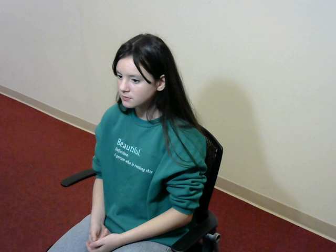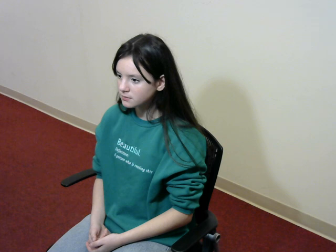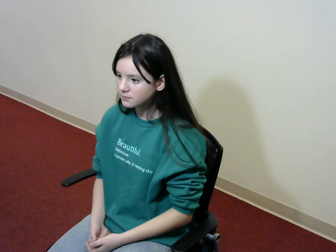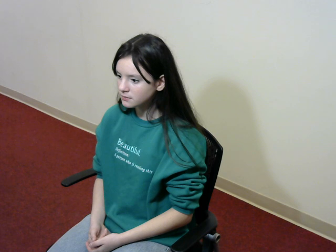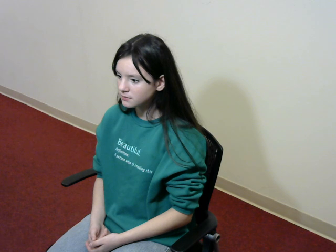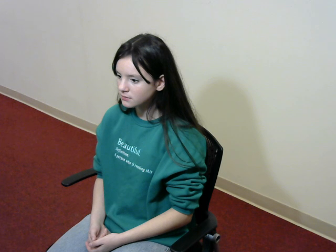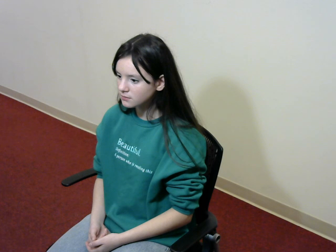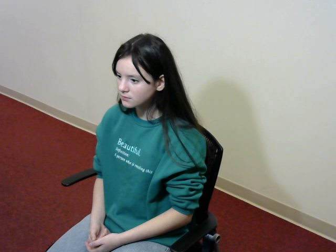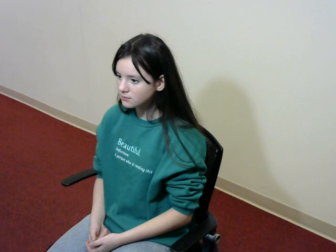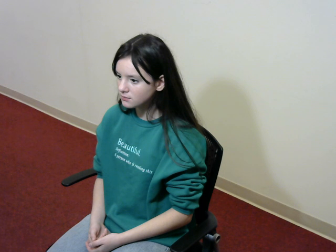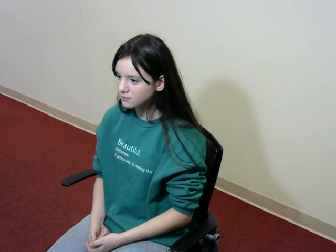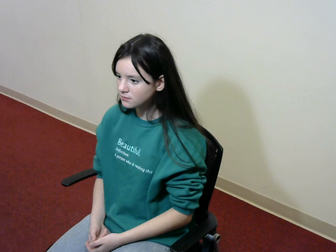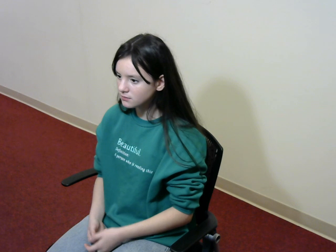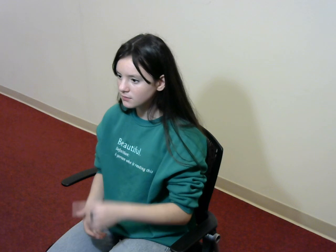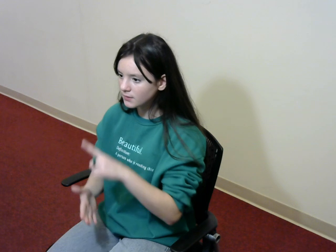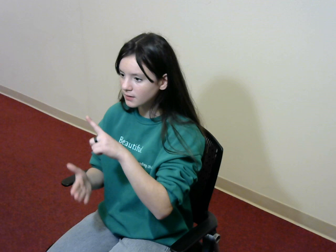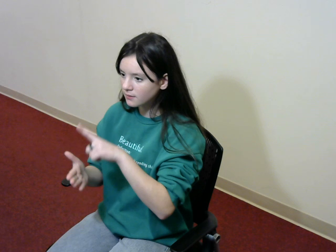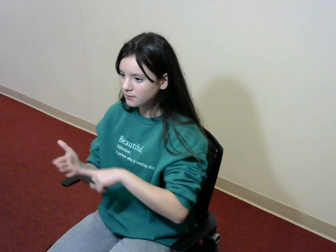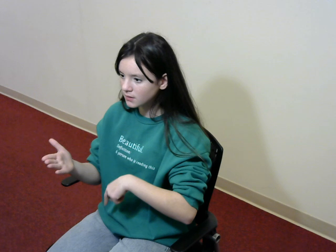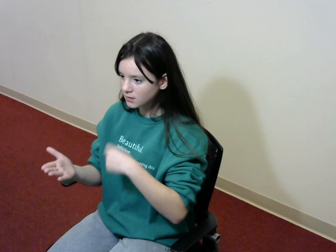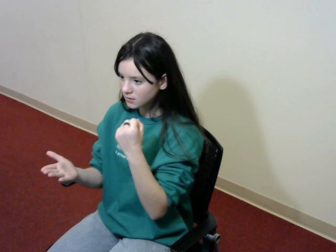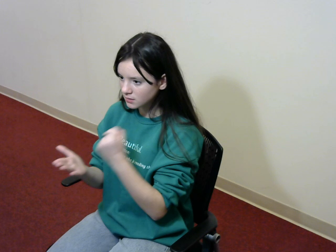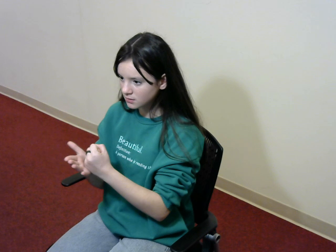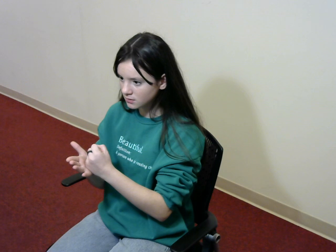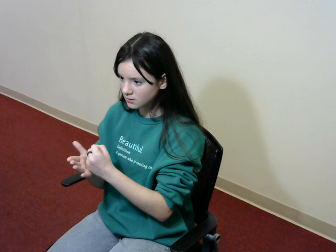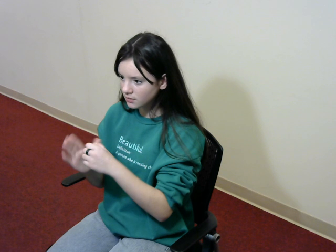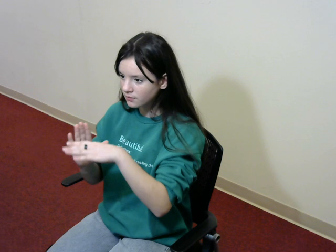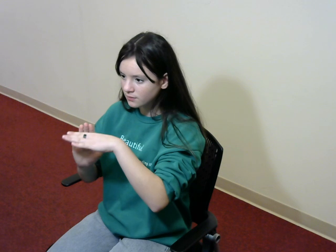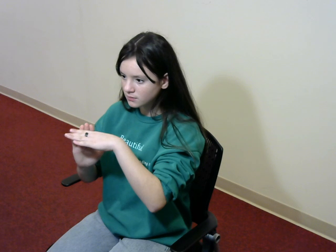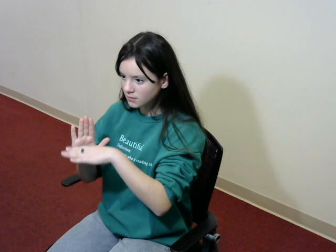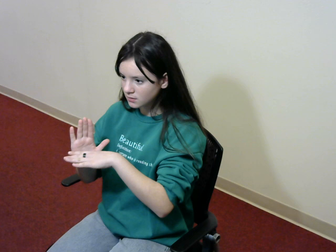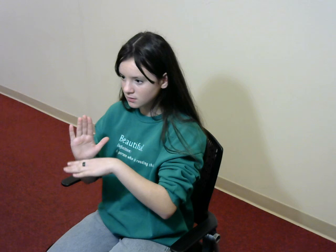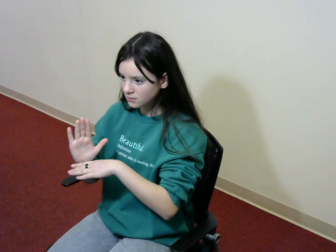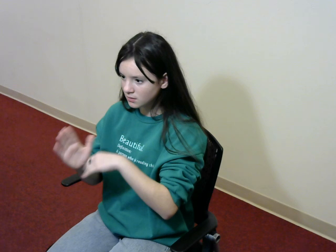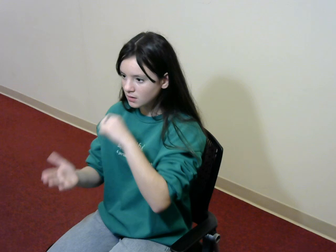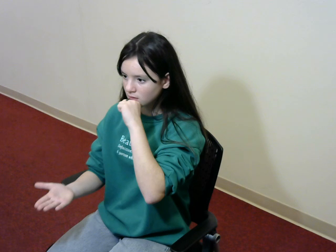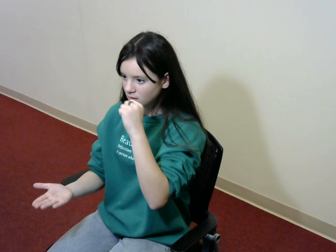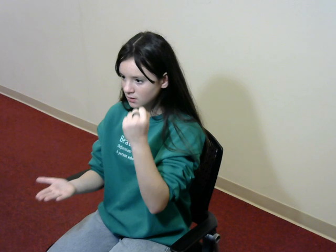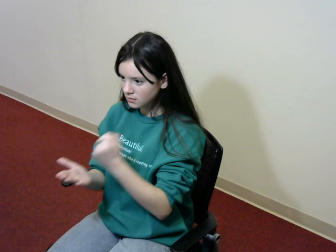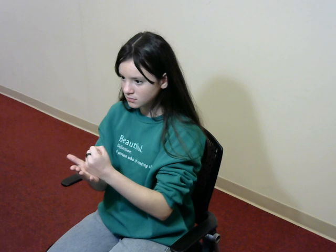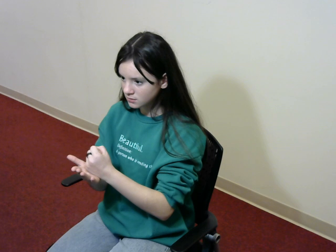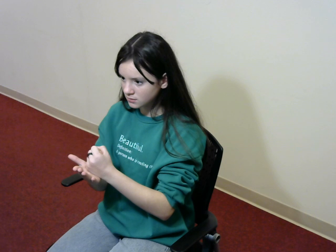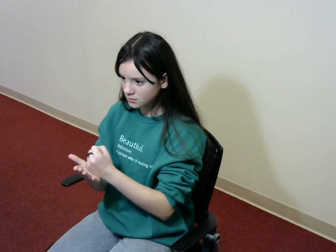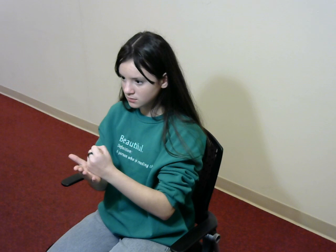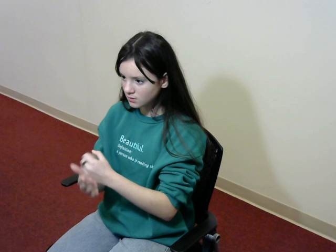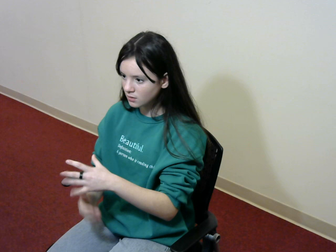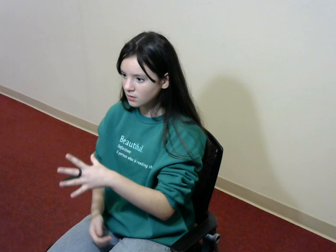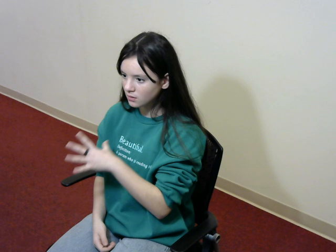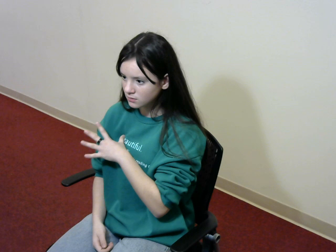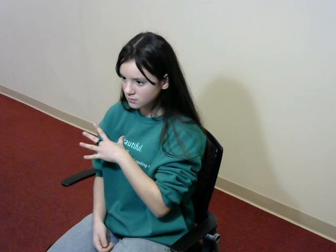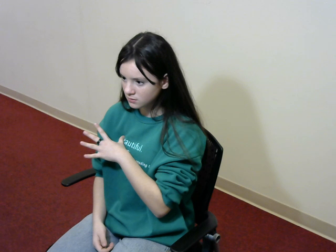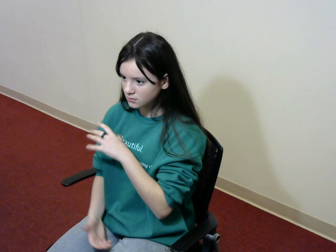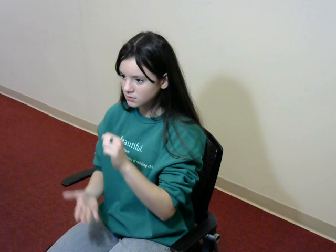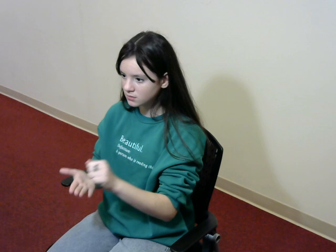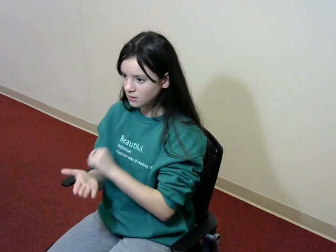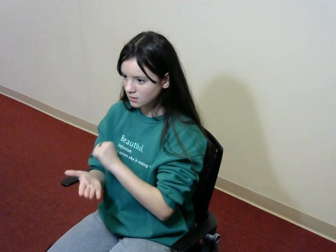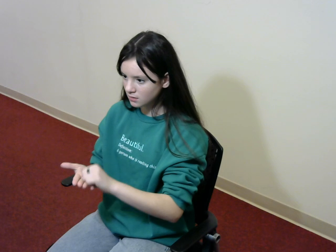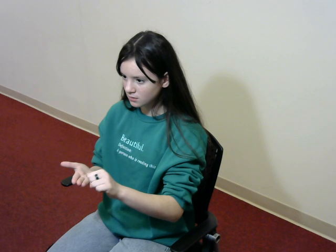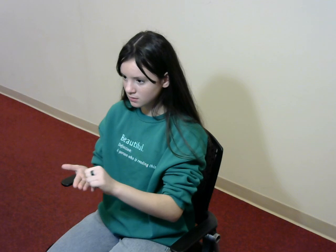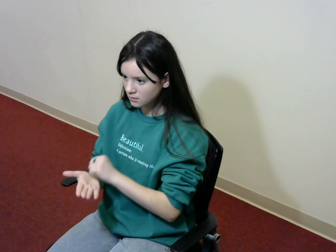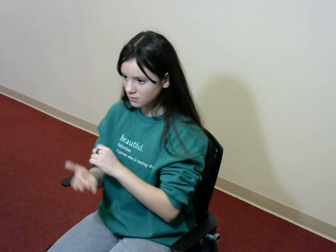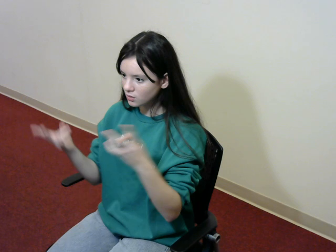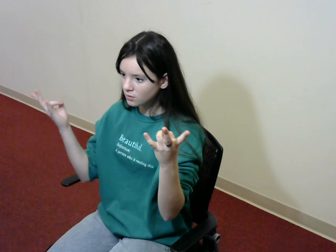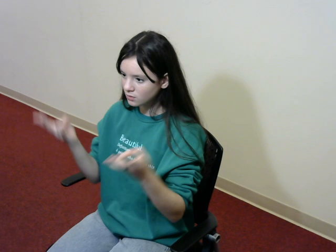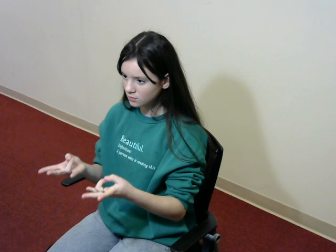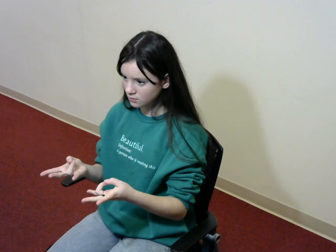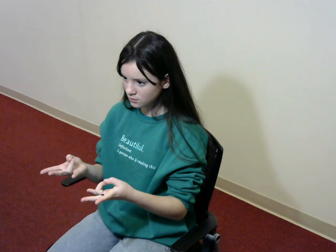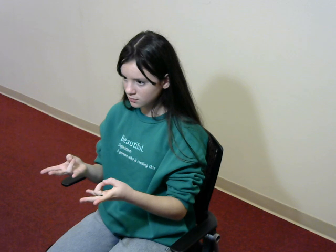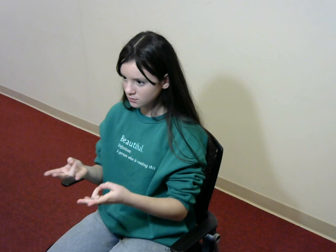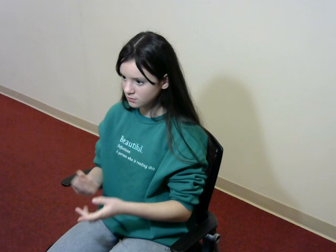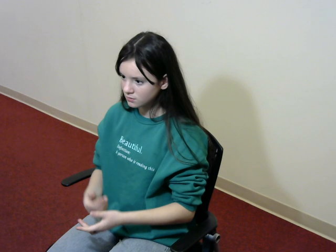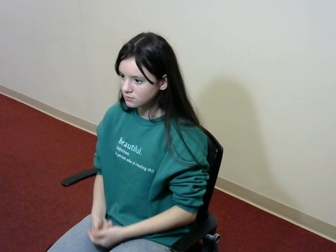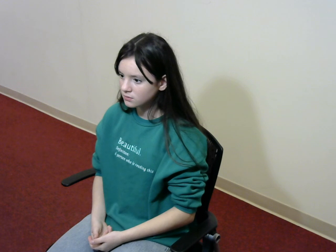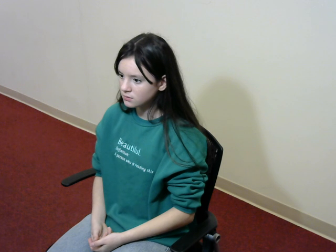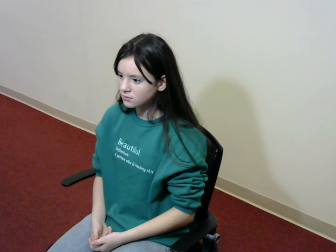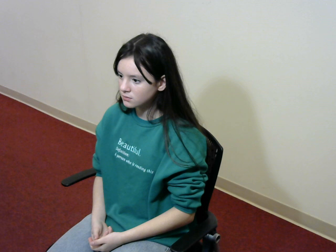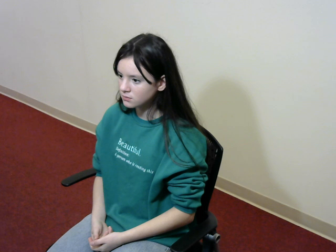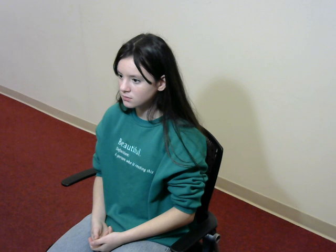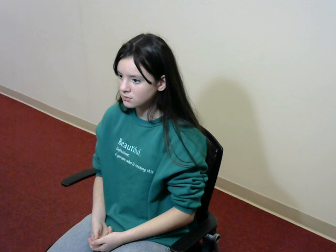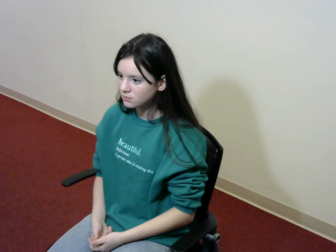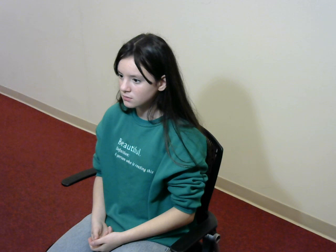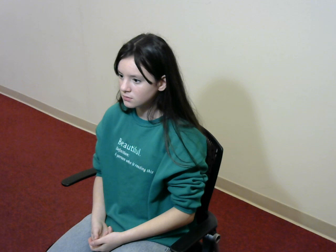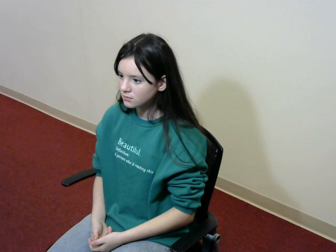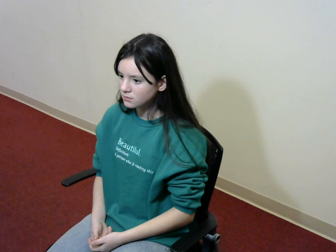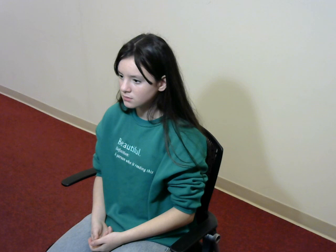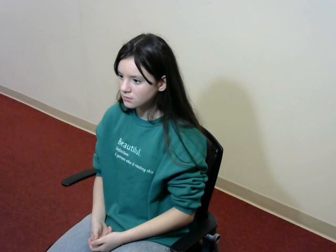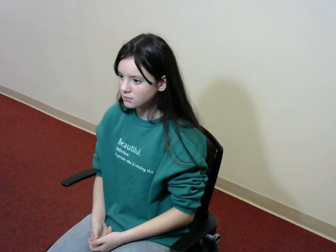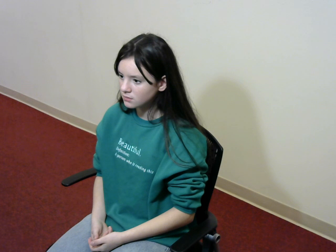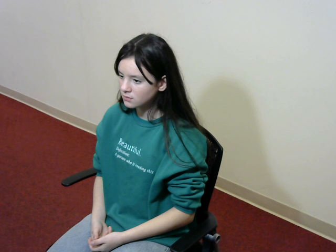Notarial qaydada təsdiq olunmuş sənədlər lazımdır